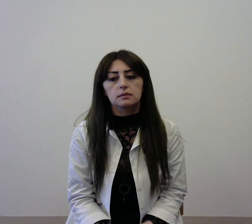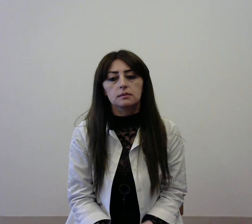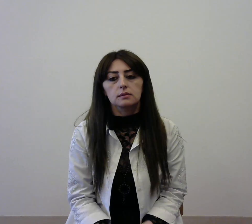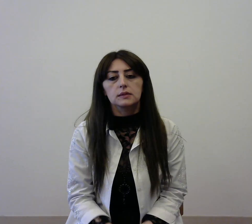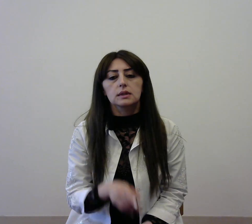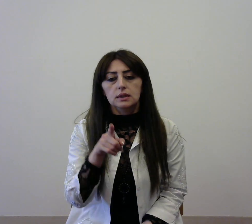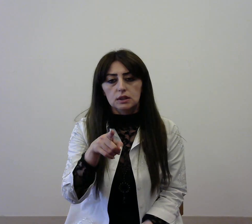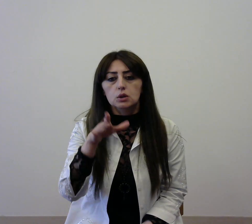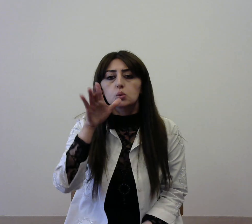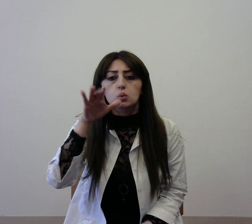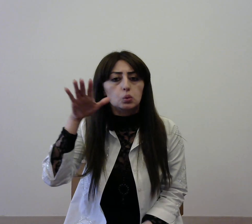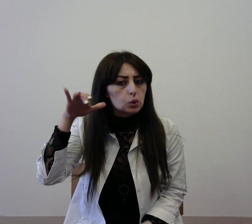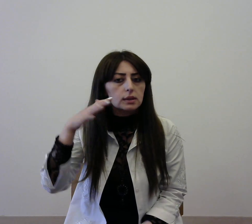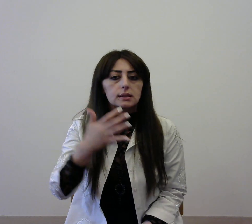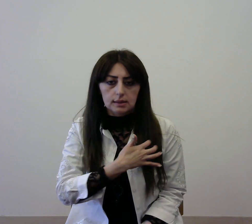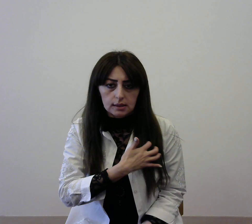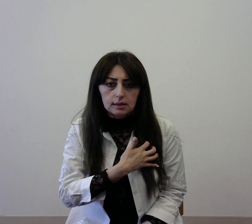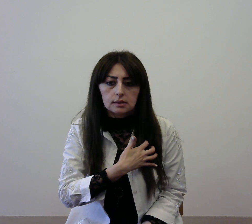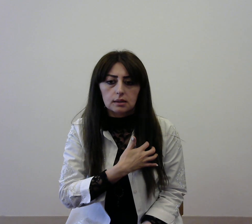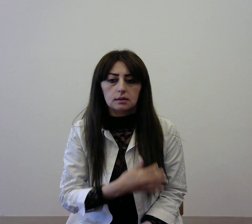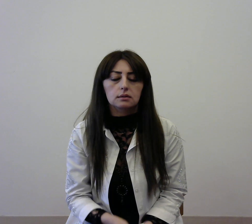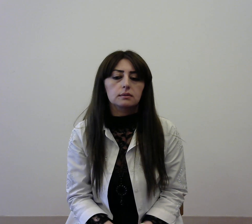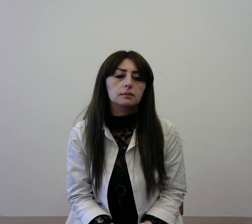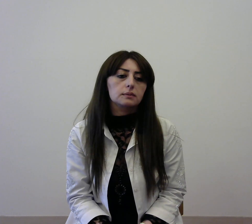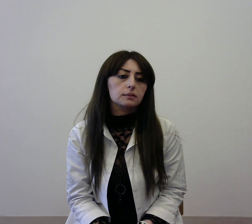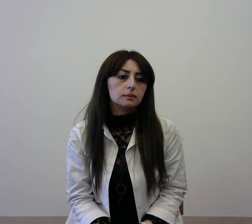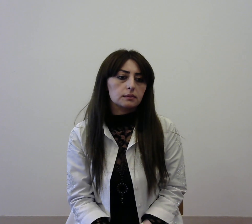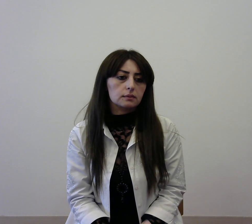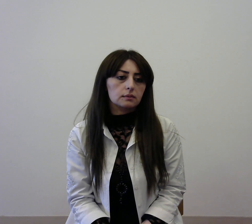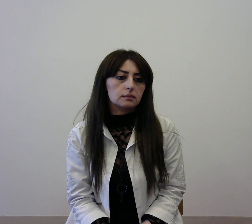Siz su istəyirsiniz?